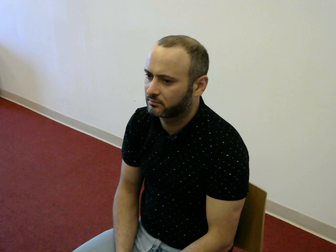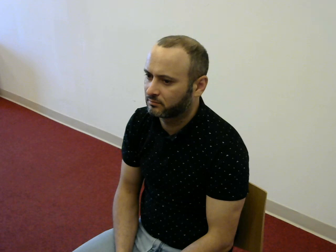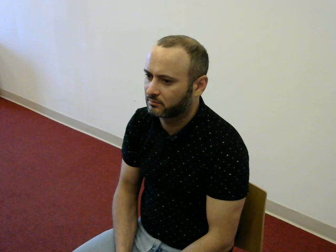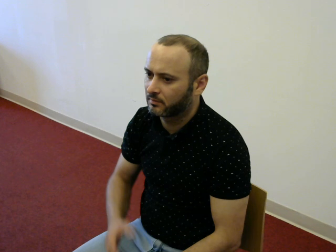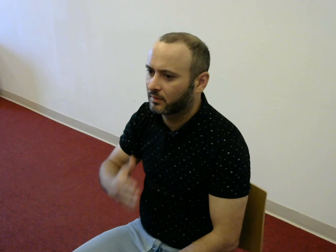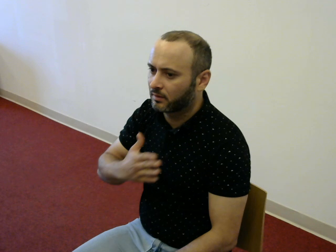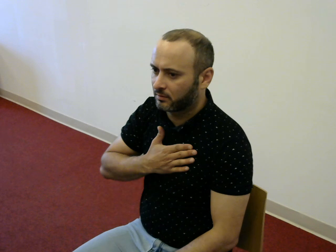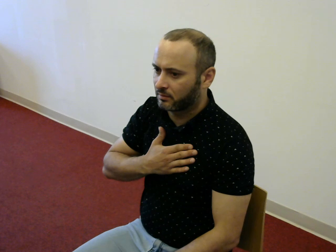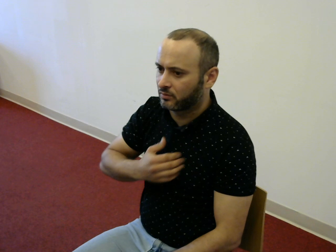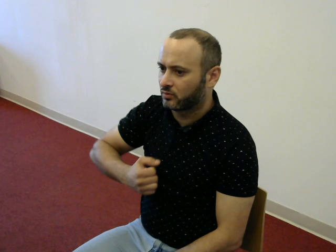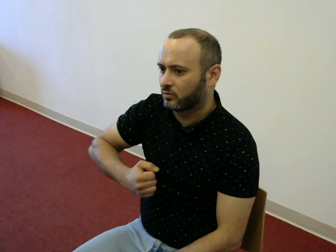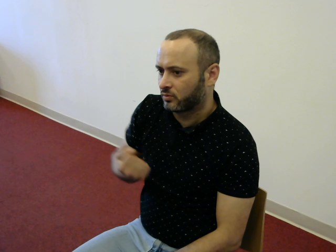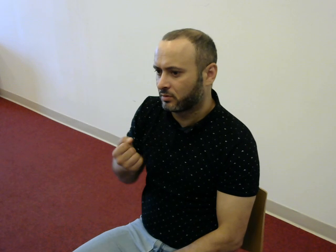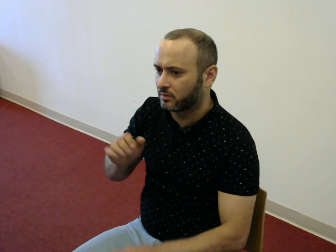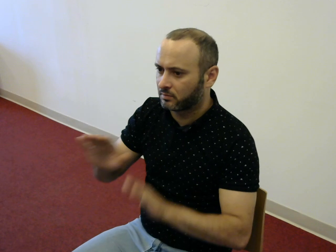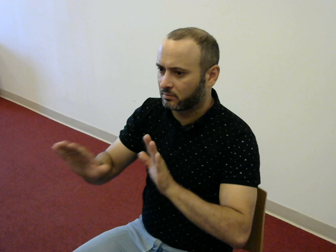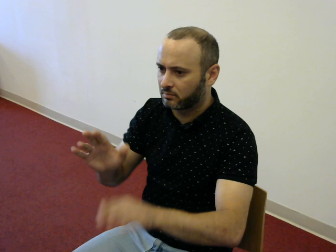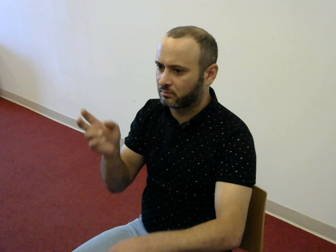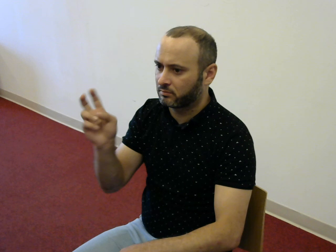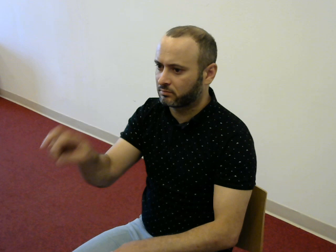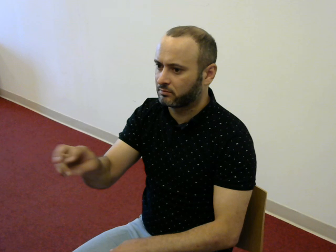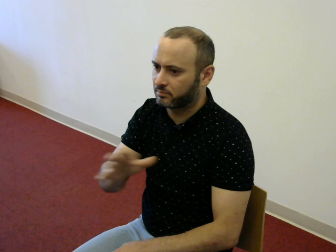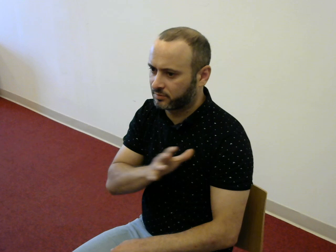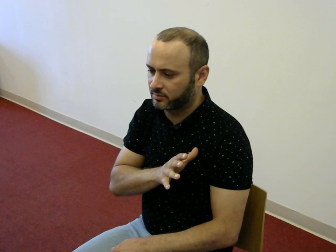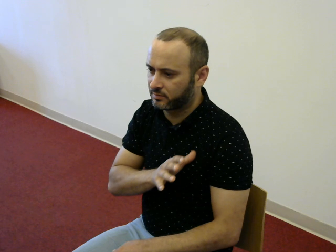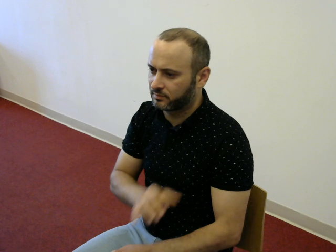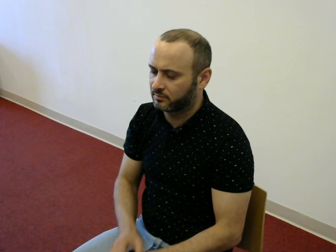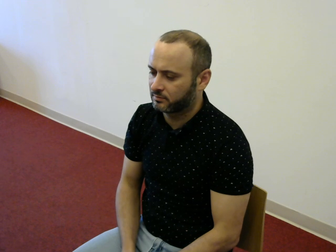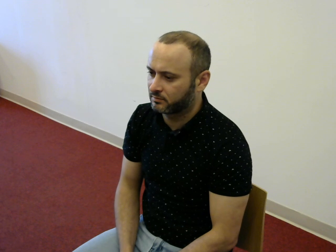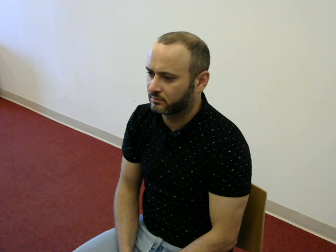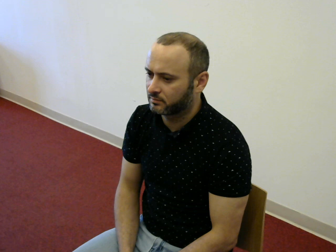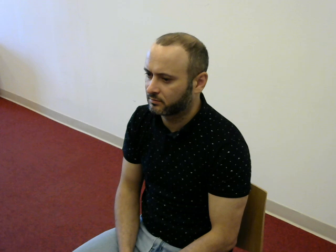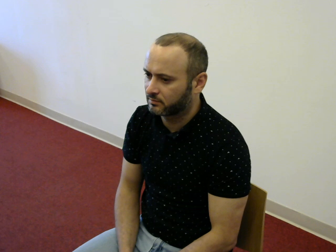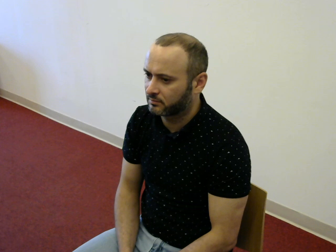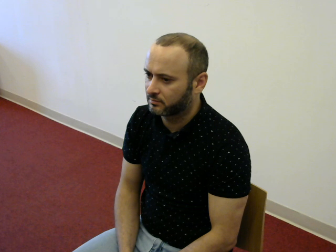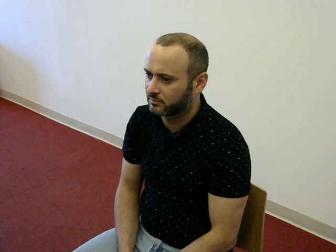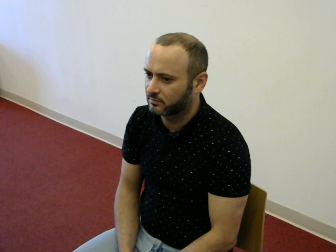Mənim dostumla sərgiyə getmişdim